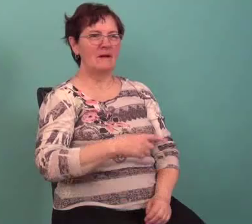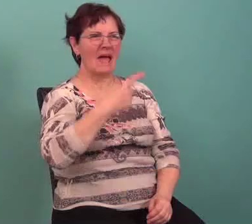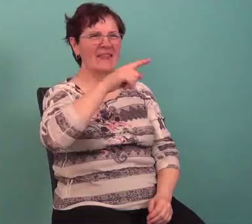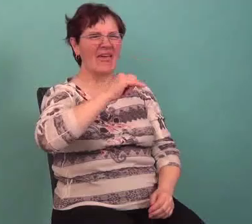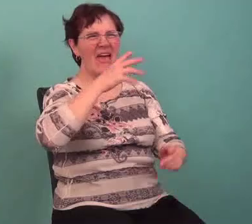Dynia.